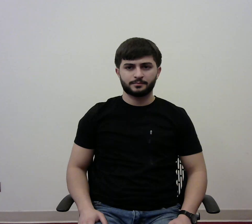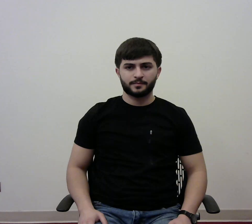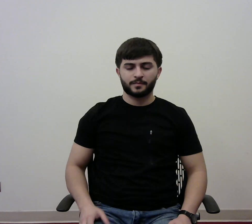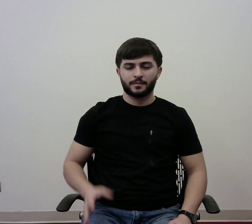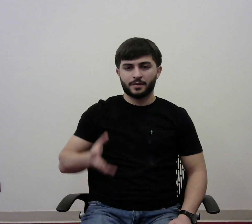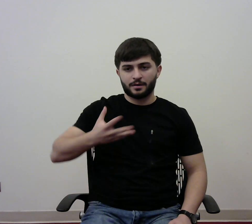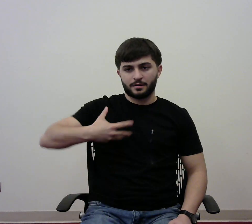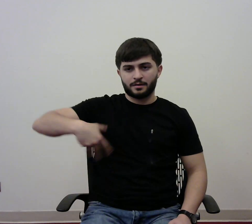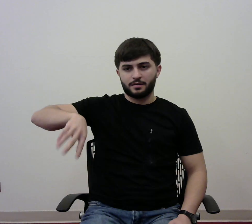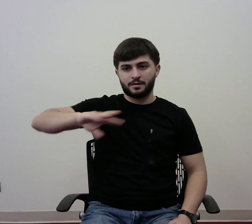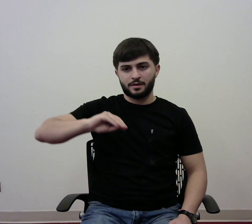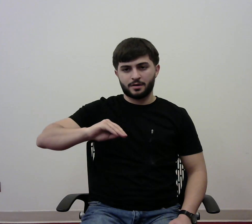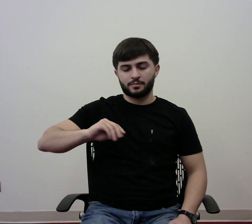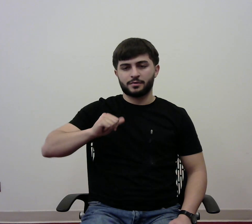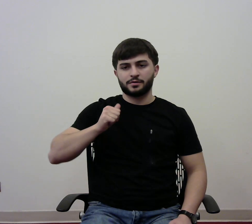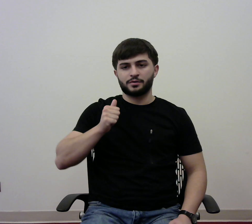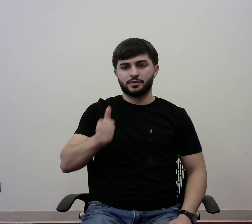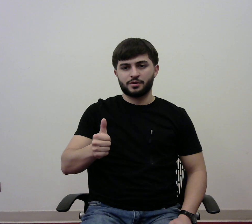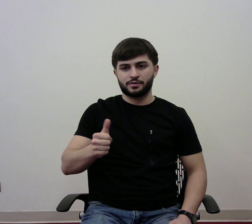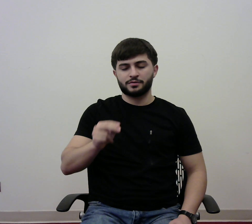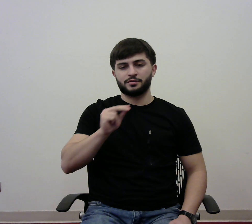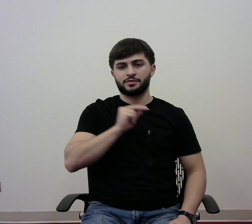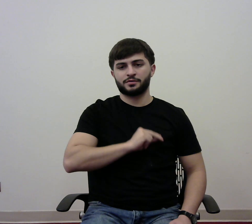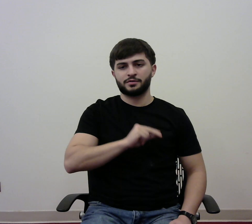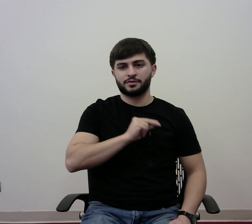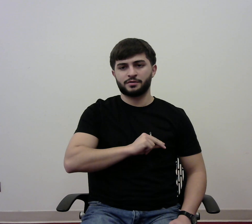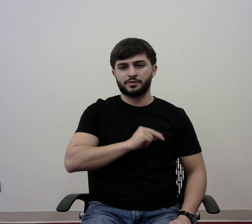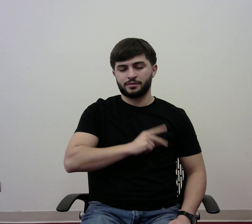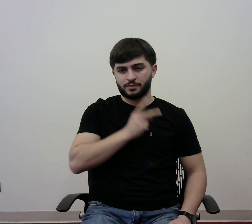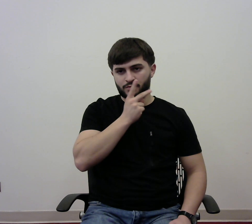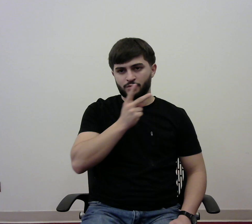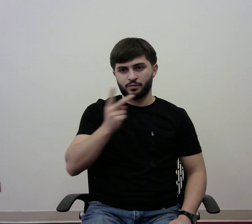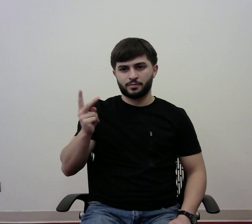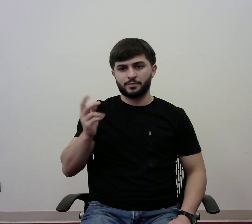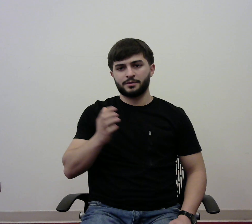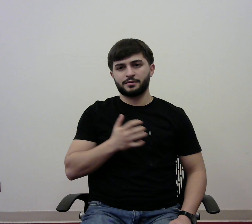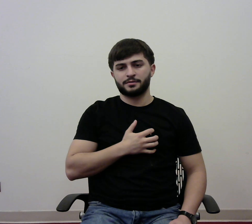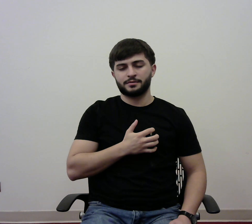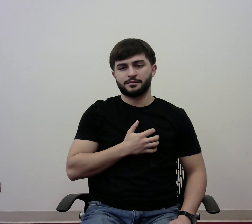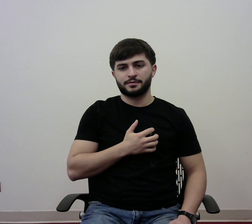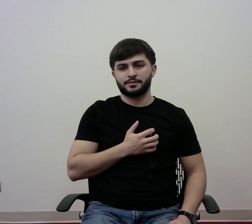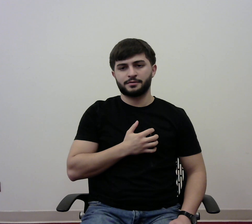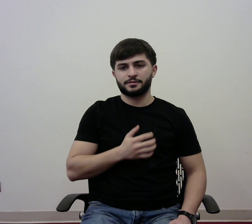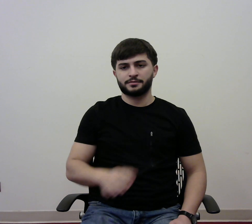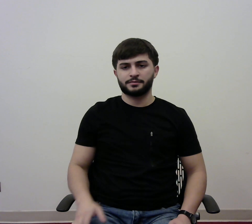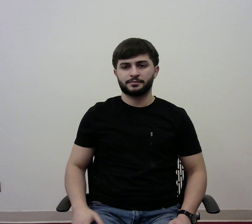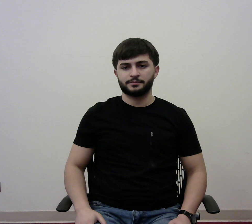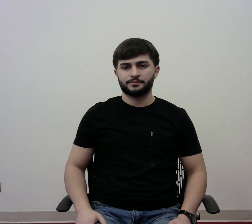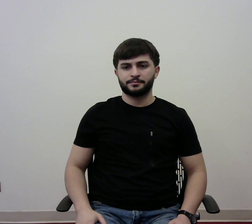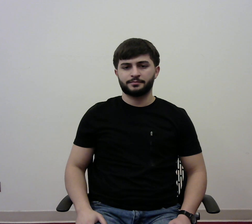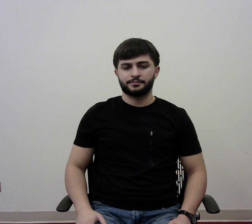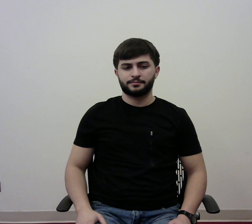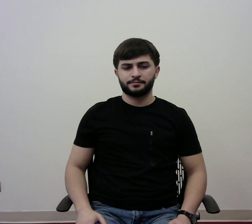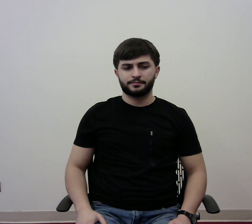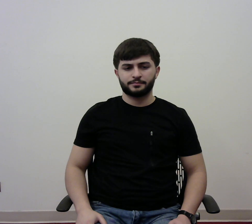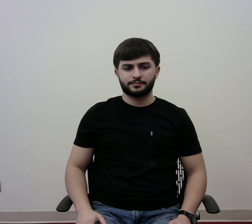Hamı yaxşı işlər görmək istəyir